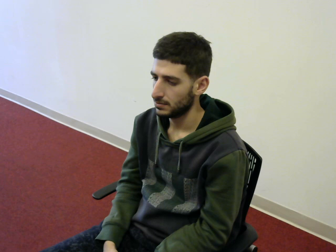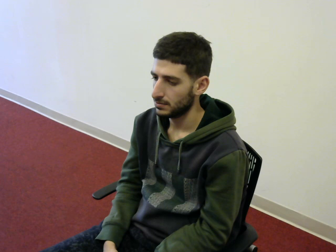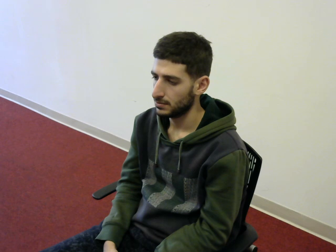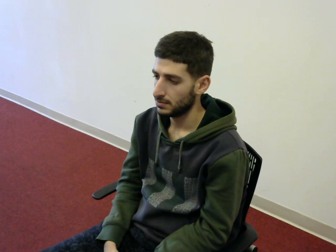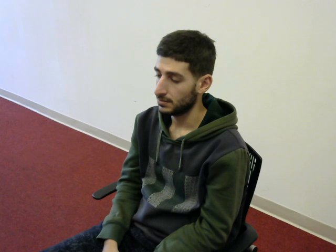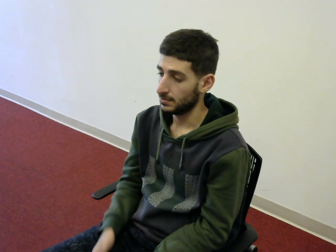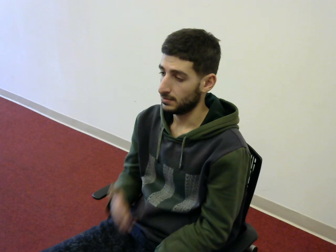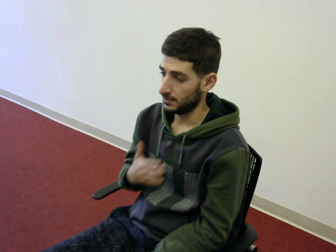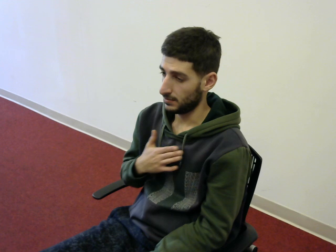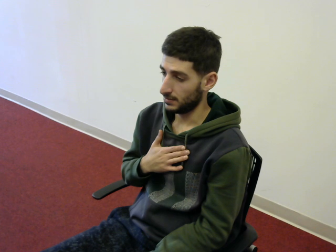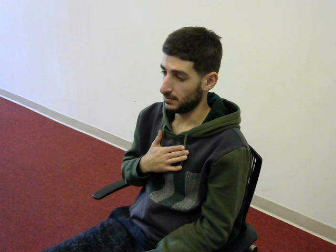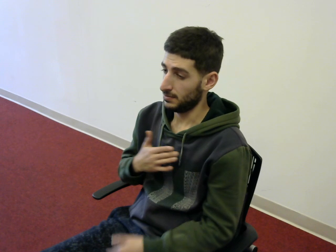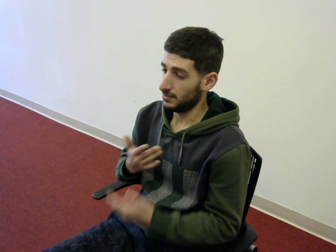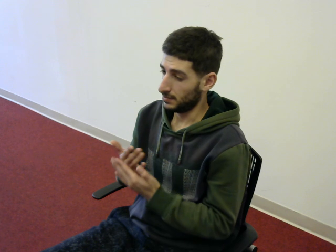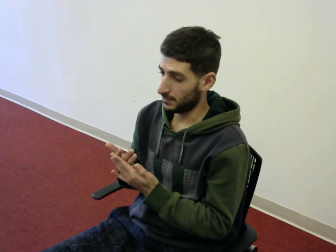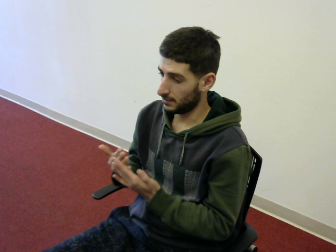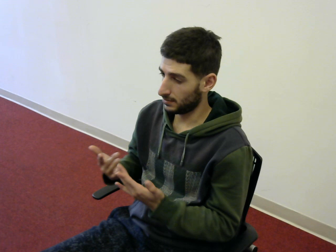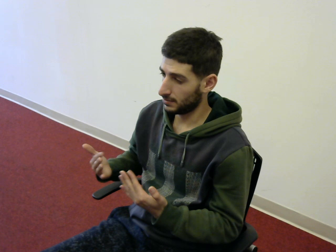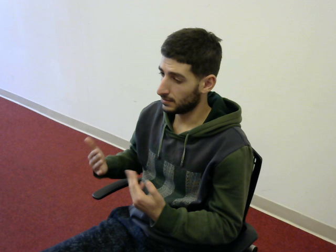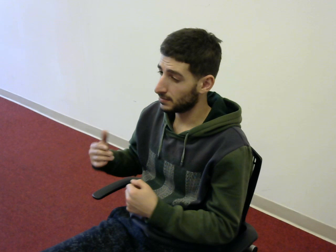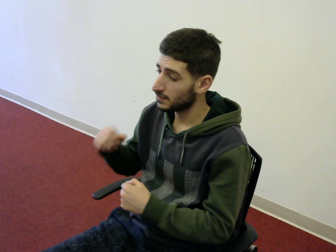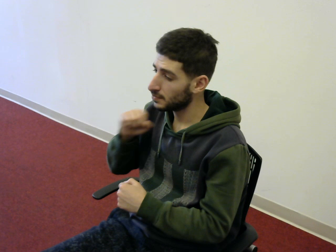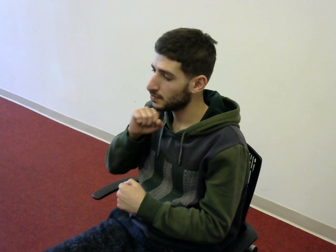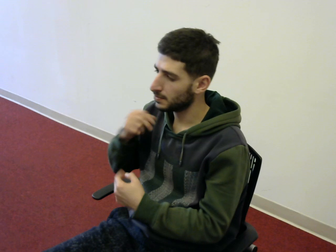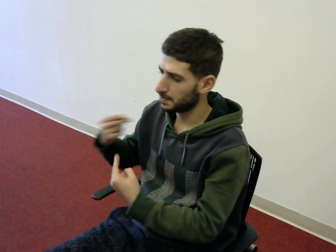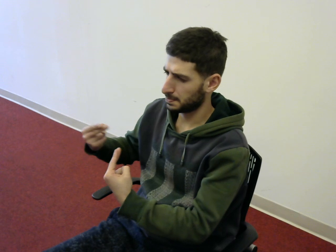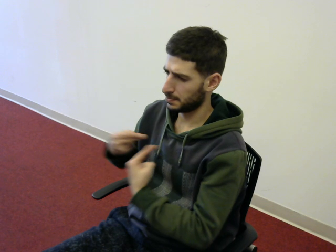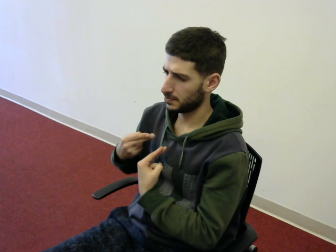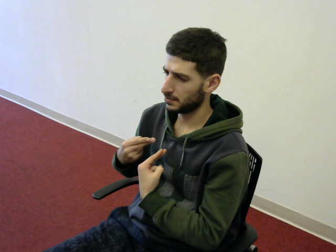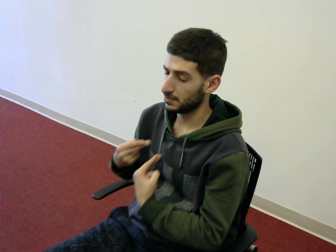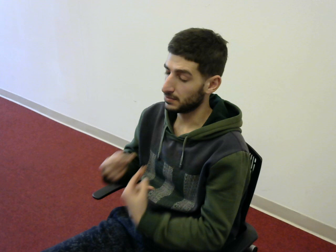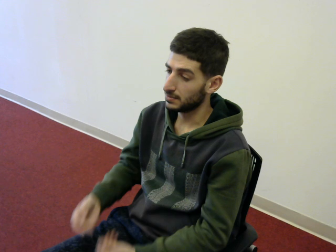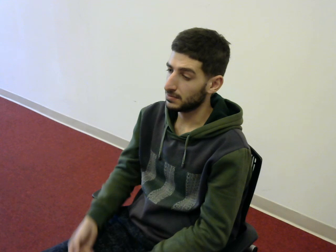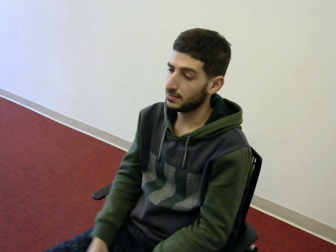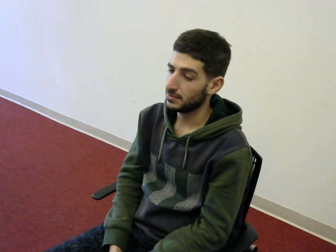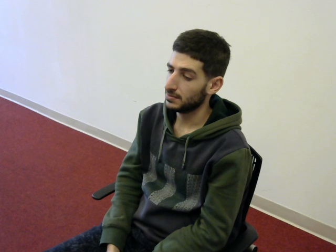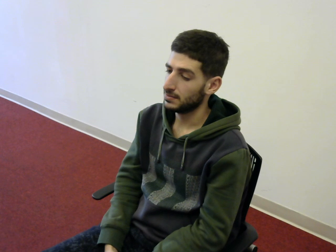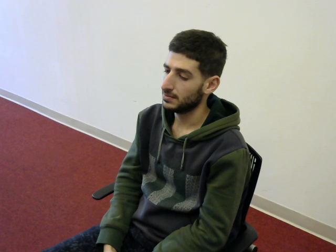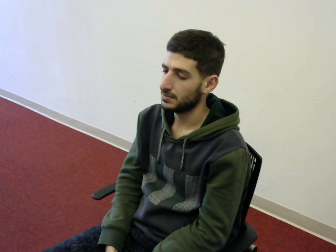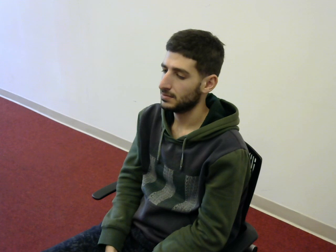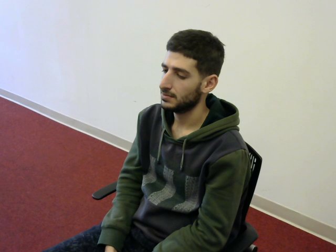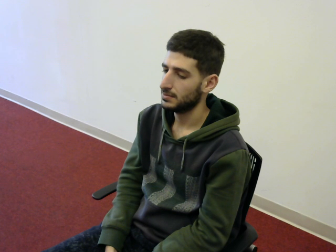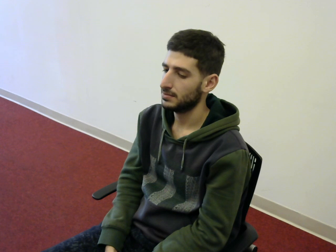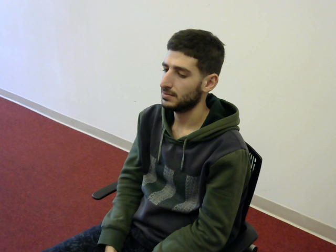Mənim əşyalarımı oğurlayıblar